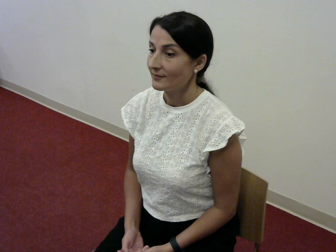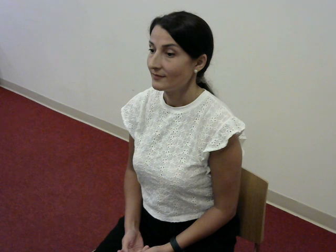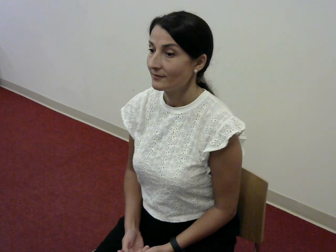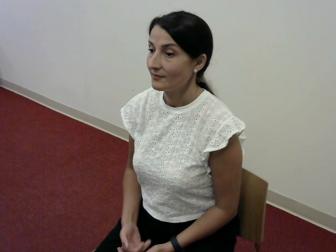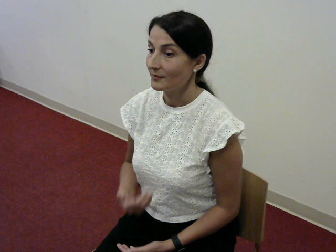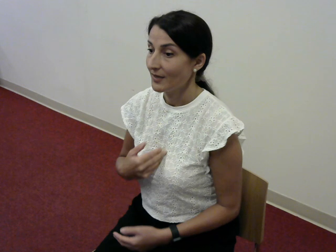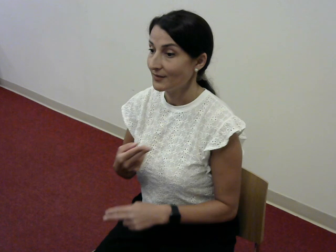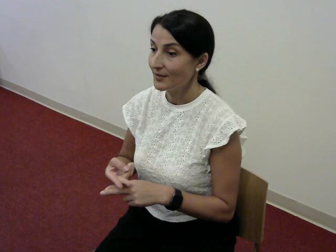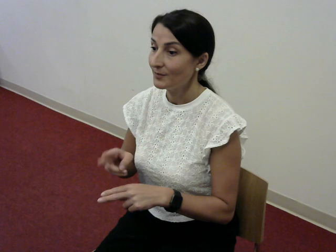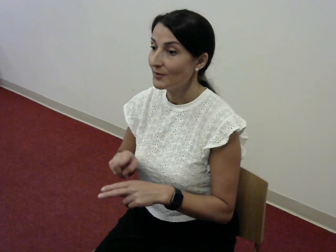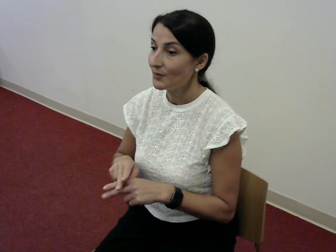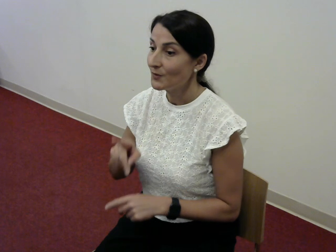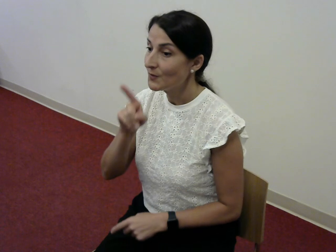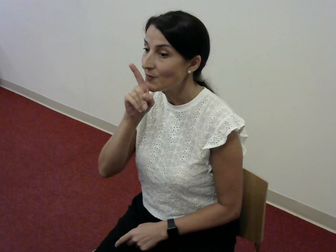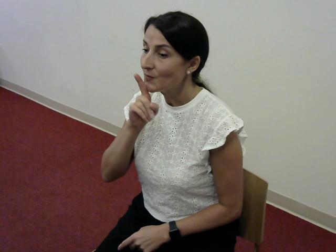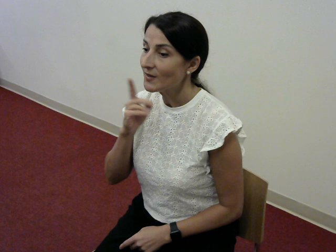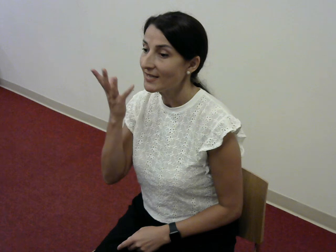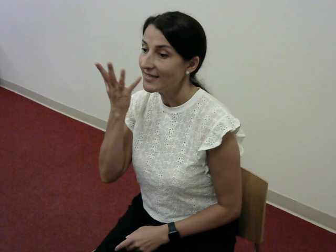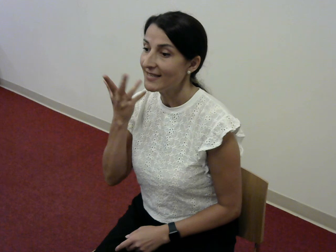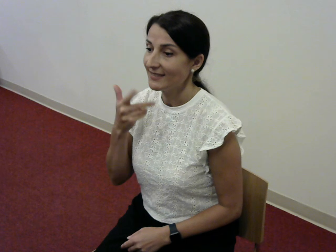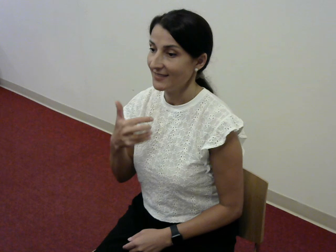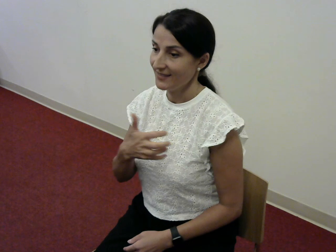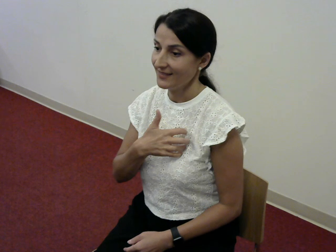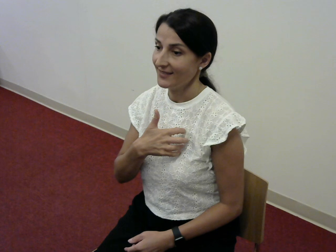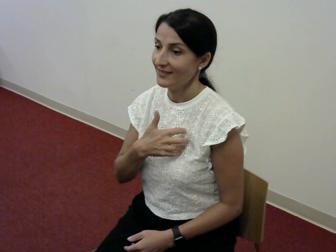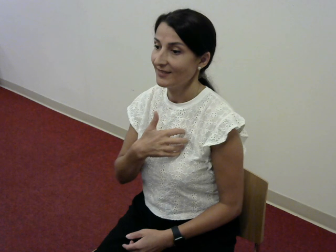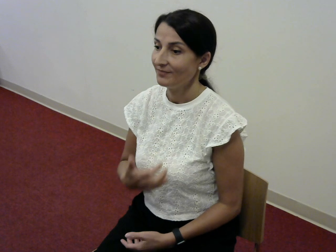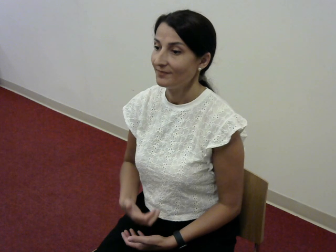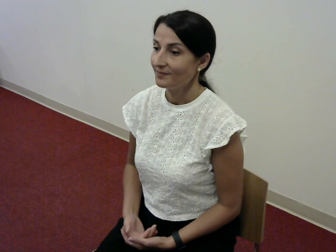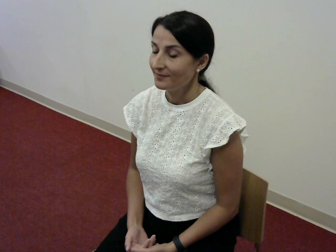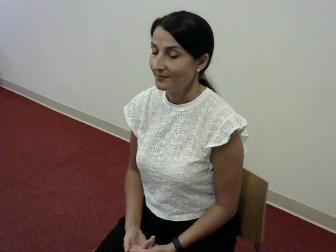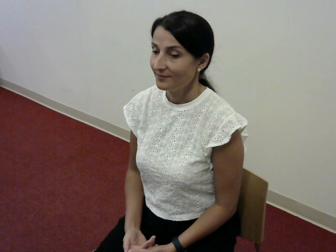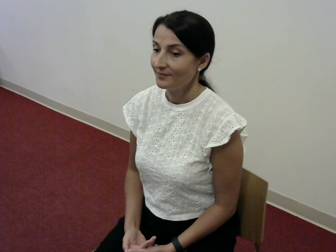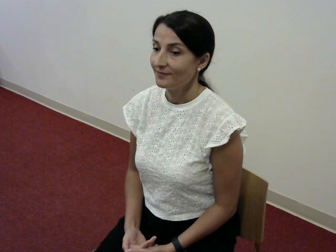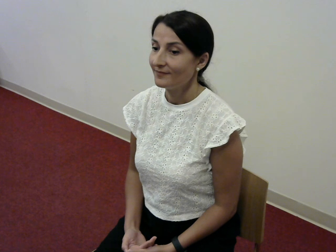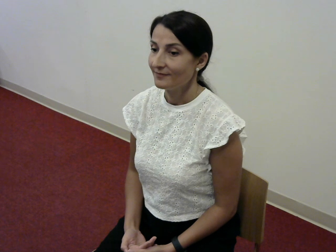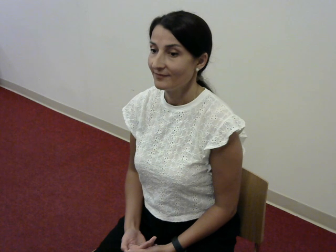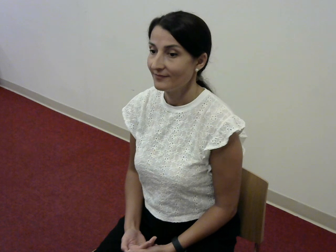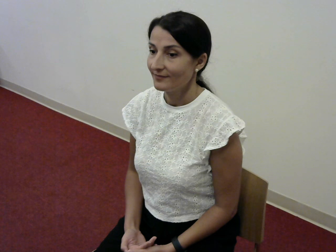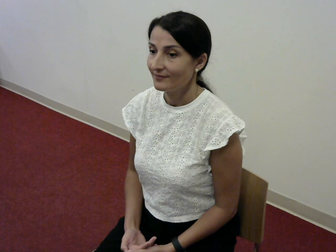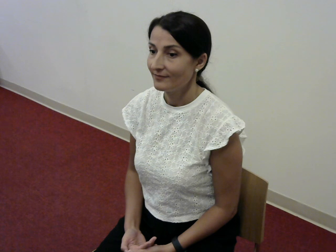Mən bunun göy rəngdə olanını istəyirəm